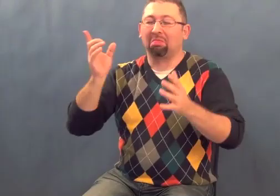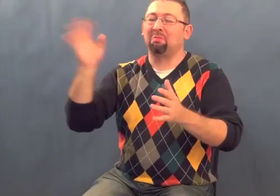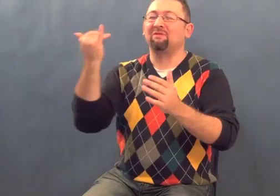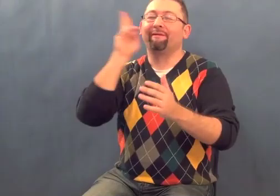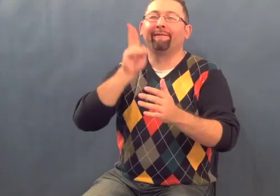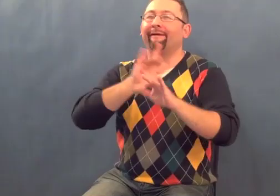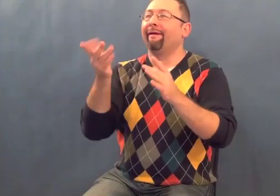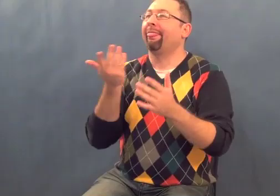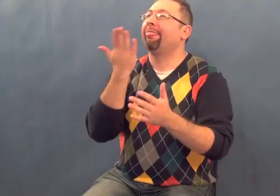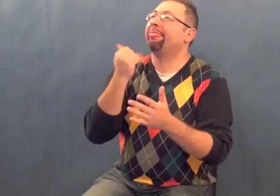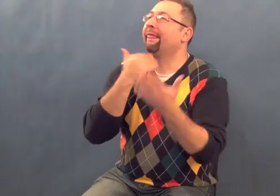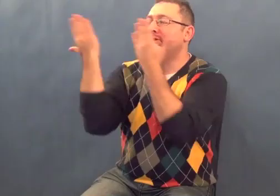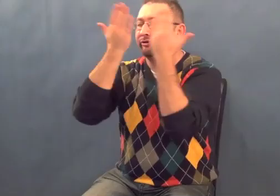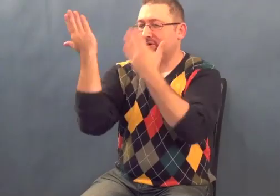Głuchym nigdy nie chce się czytać.